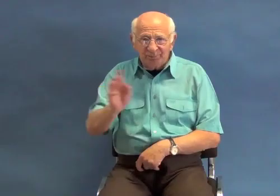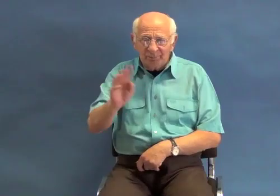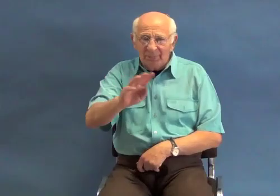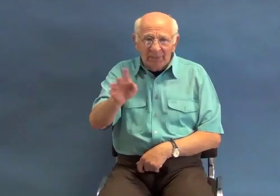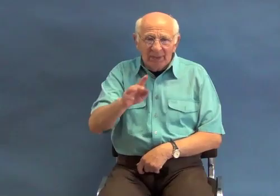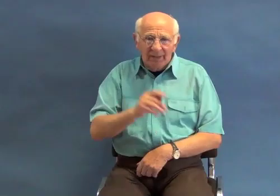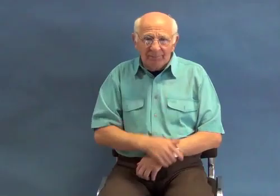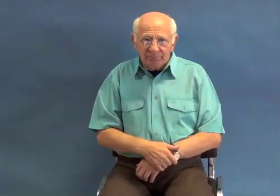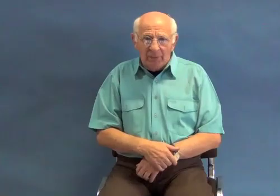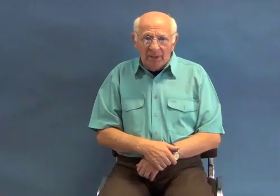Nie.